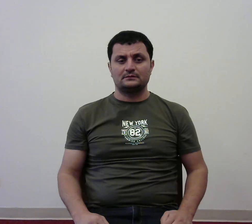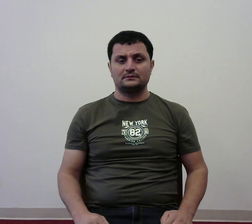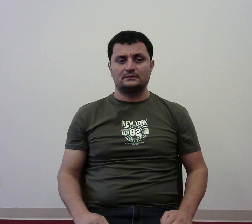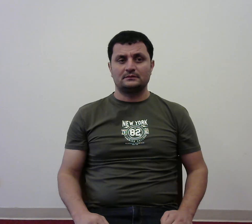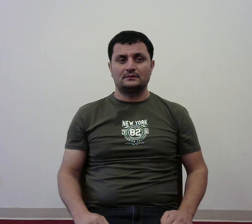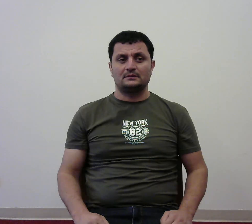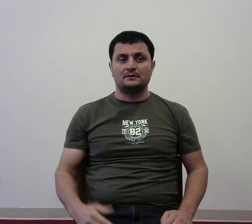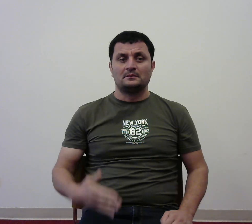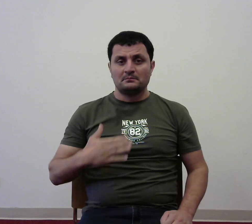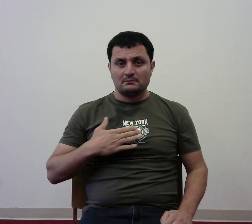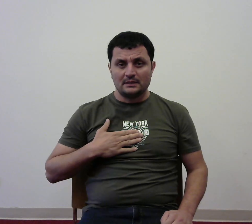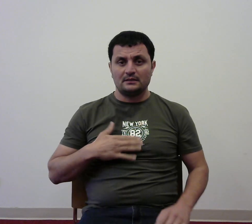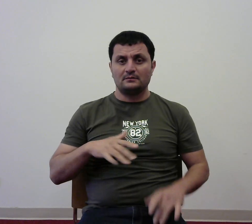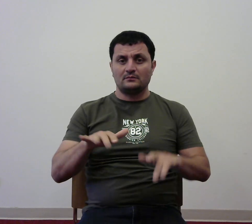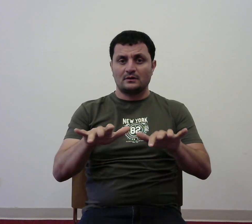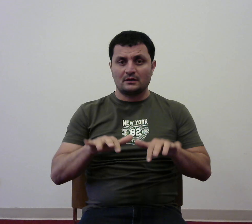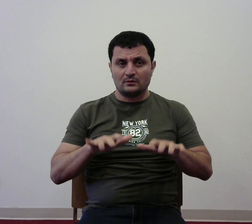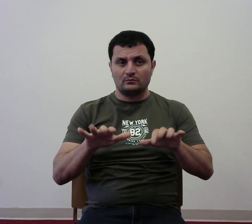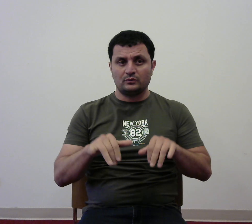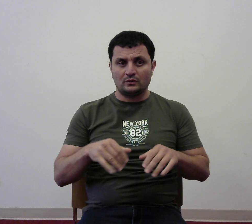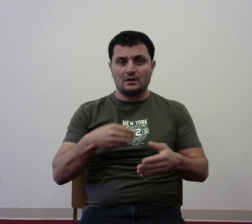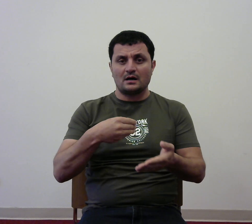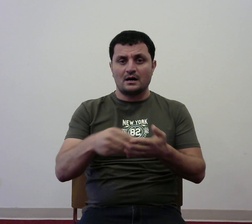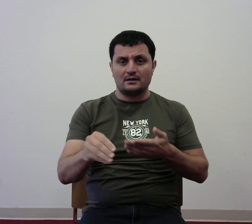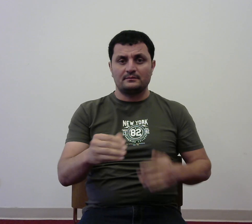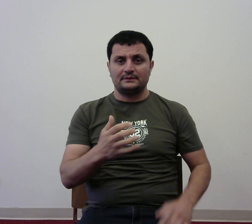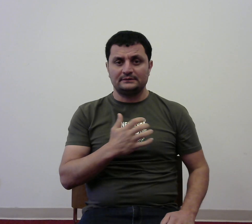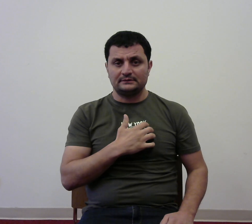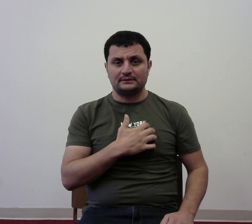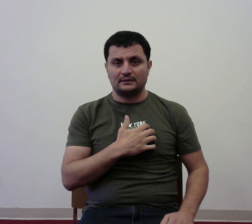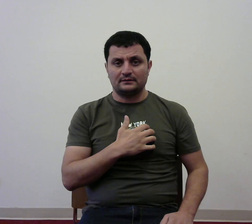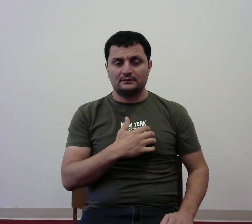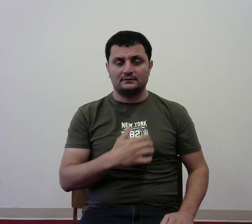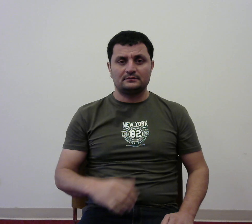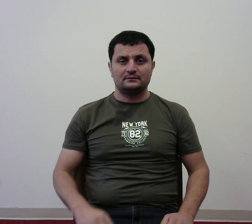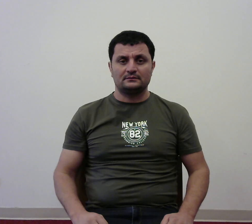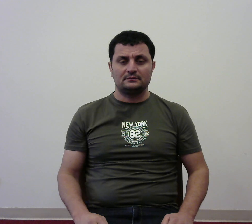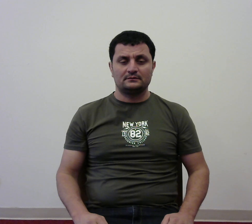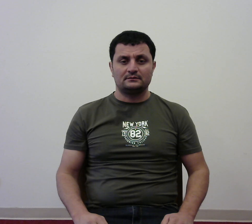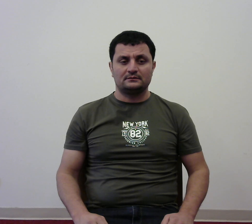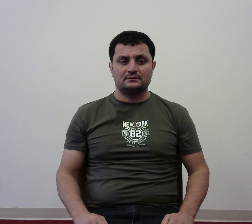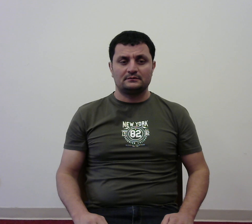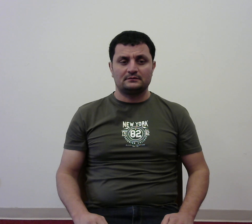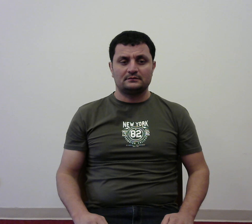Mən kompüter almaq istəyirəm